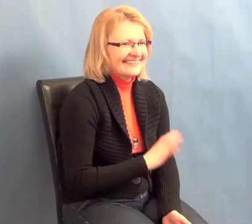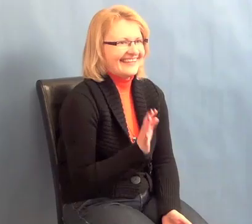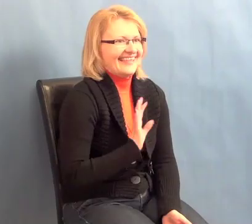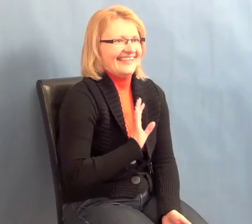Tak, na głowie...